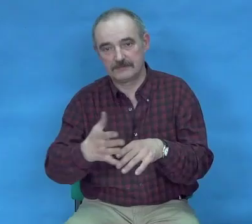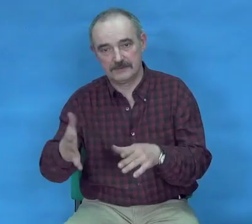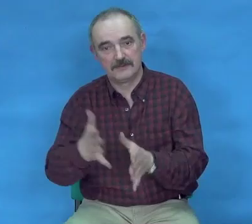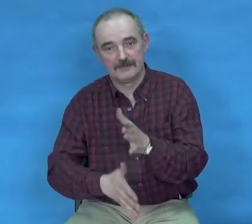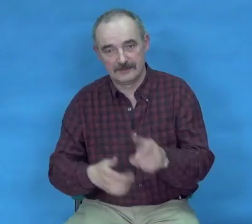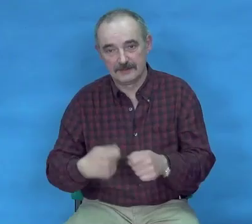Potem była wojna.